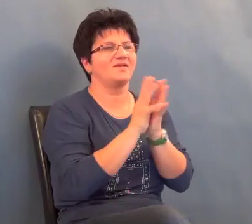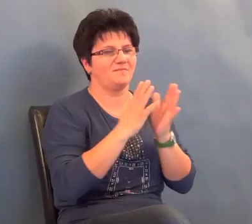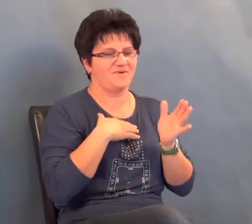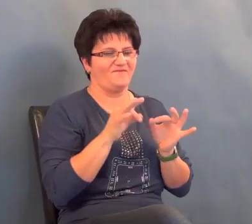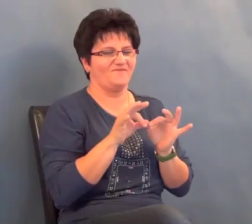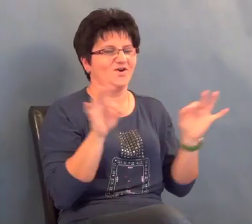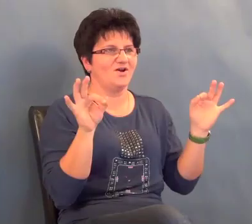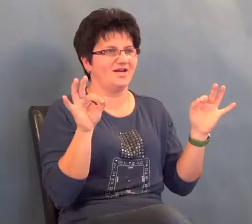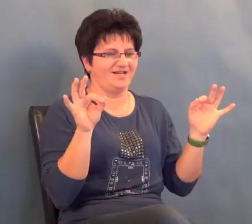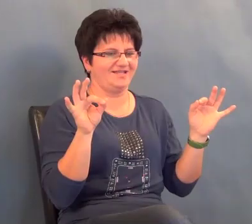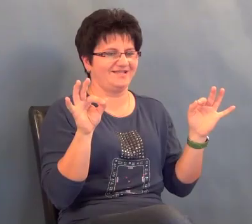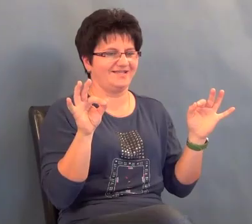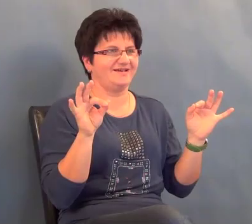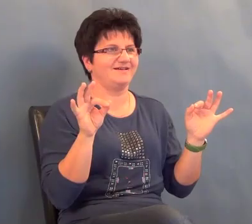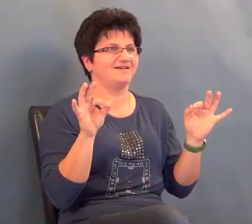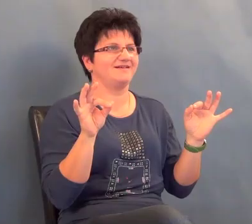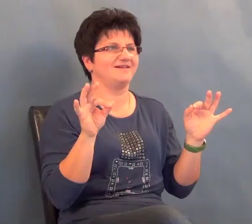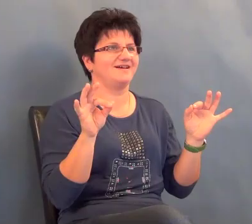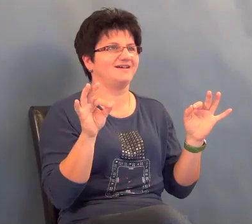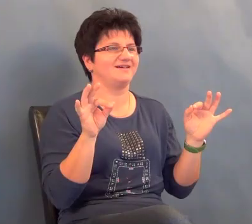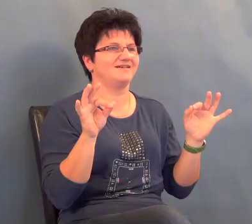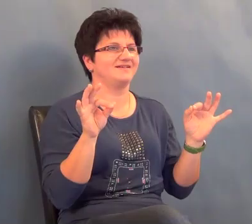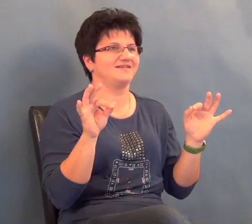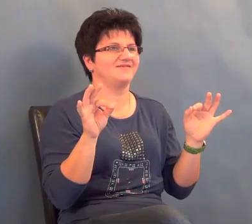Mam wolne.